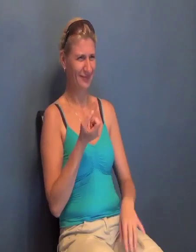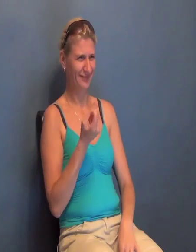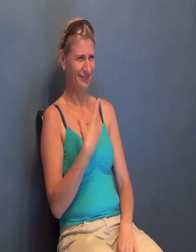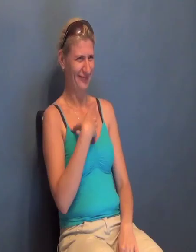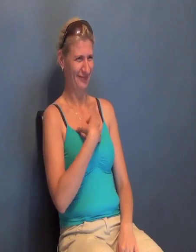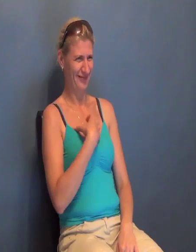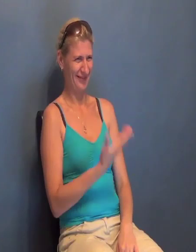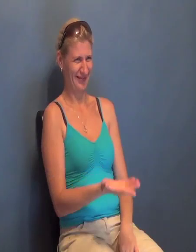Dziwne, to śmieszne.